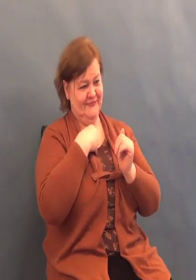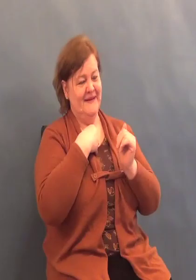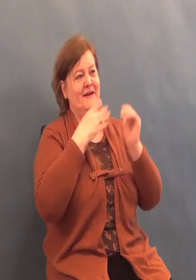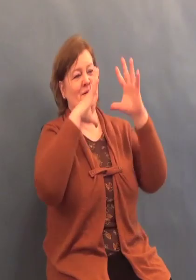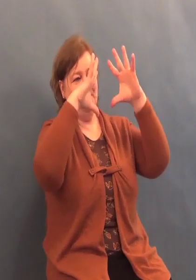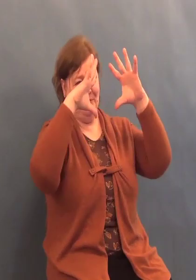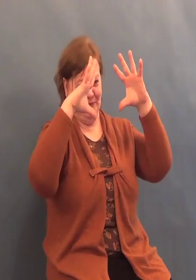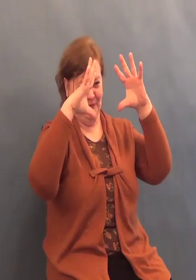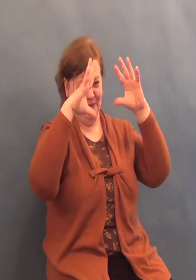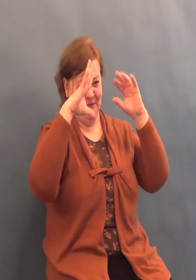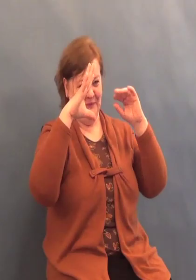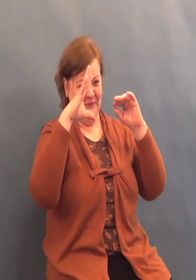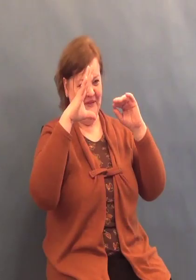Przestaj...